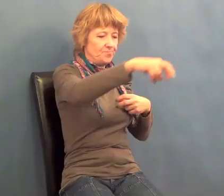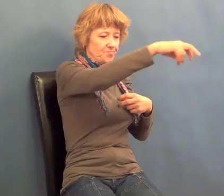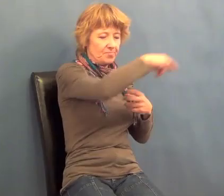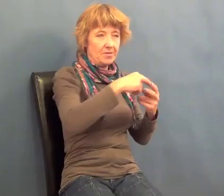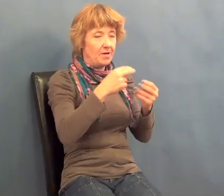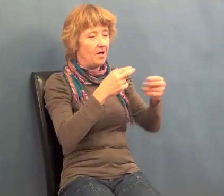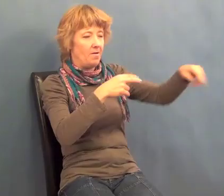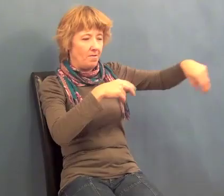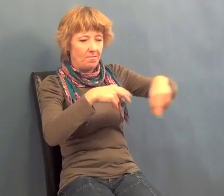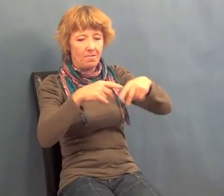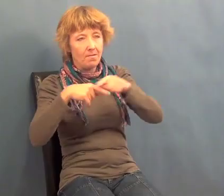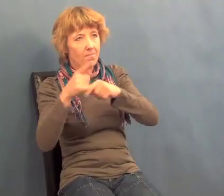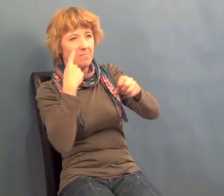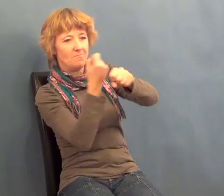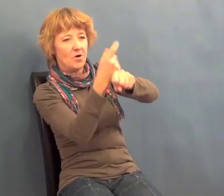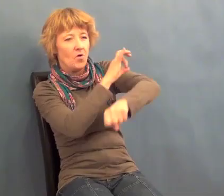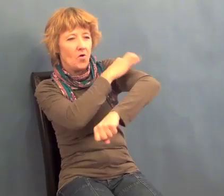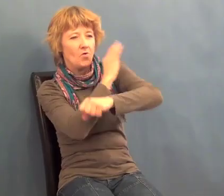Podchodzi i widzi, że okno jest rozbite.